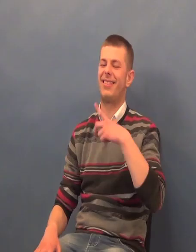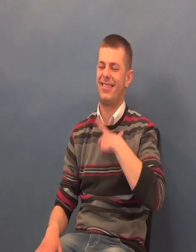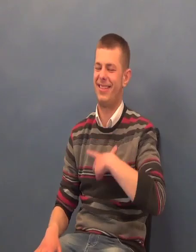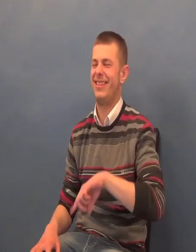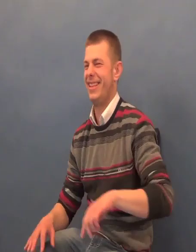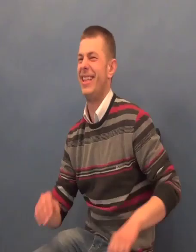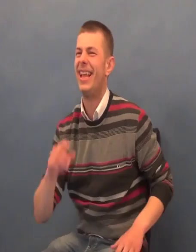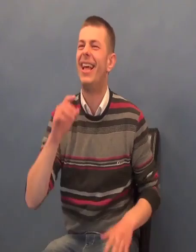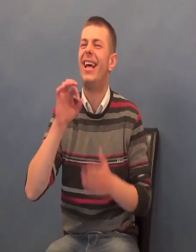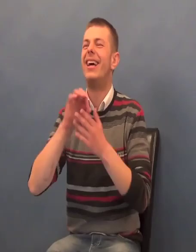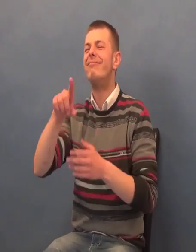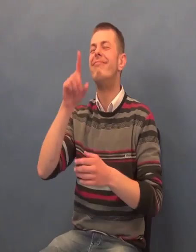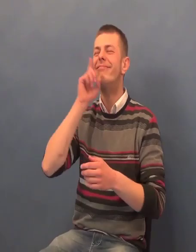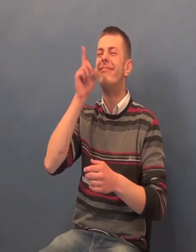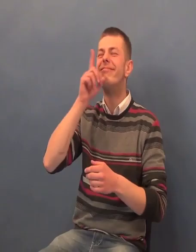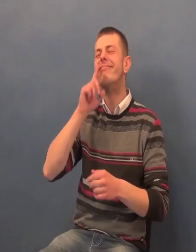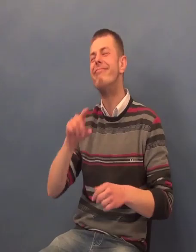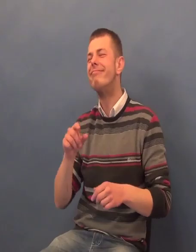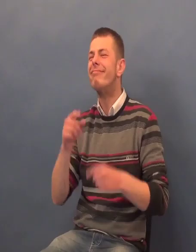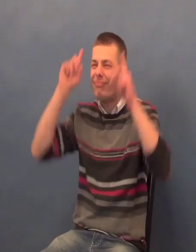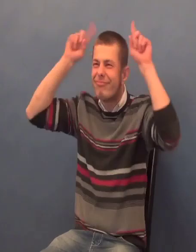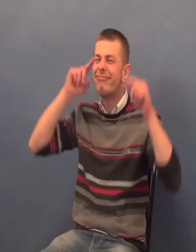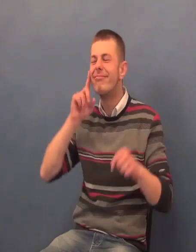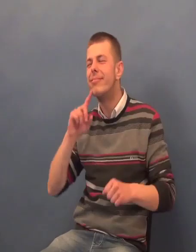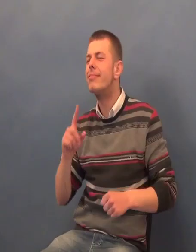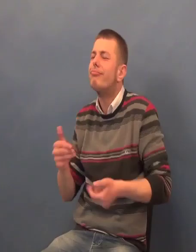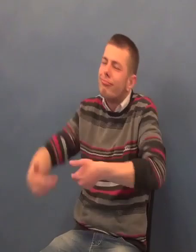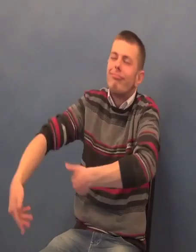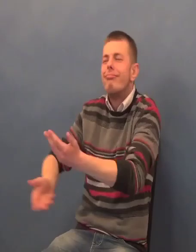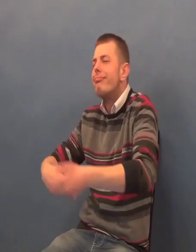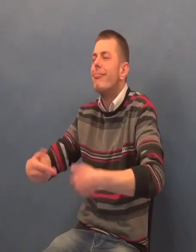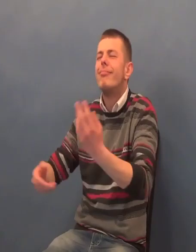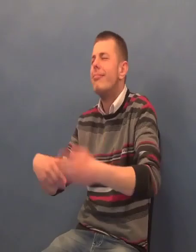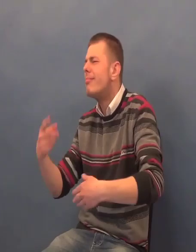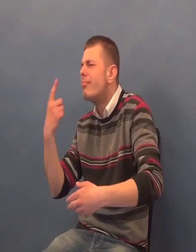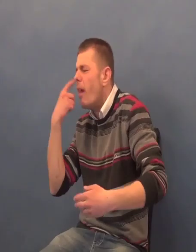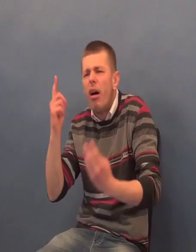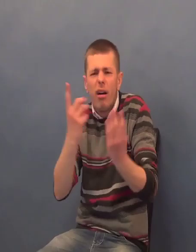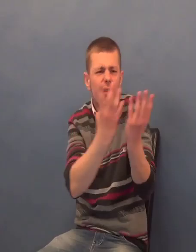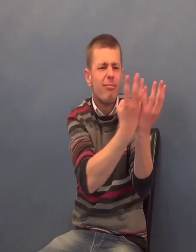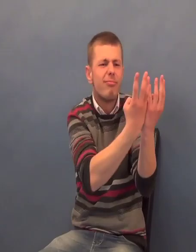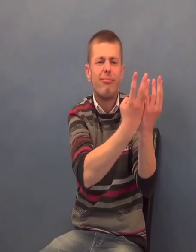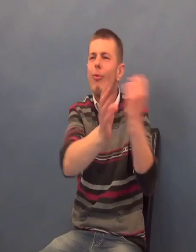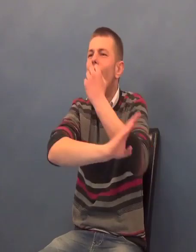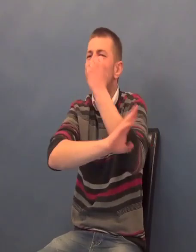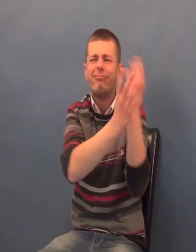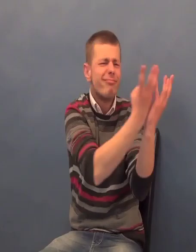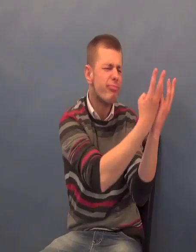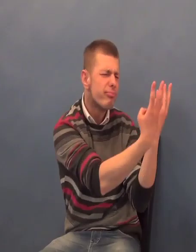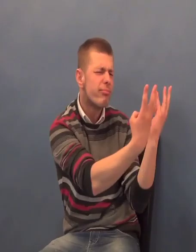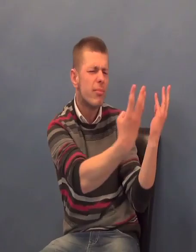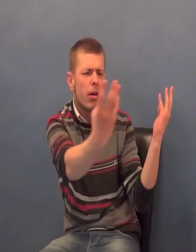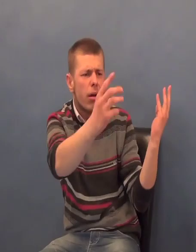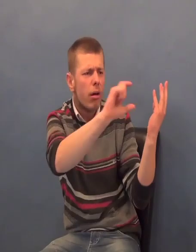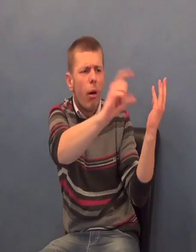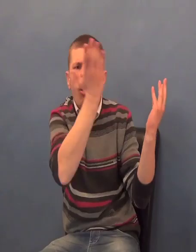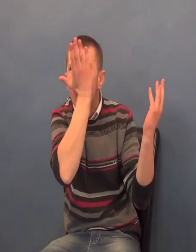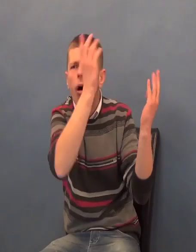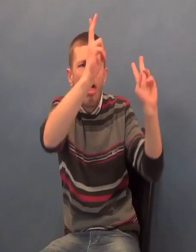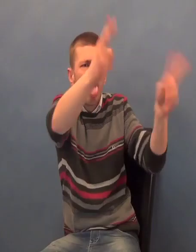Pewnego razu ten chłopak, czyli Myszka Miki idzie, idzie i zauważa, że płot ma wyrwane deski.